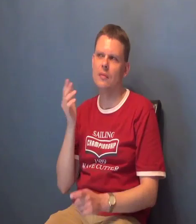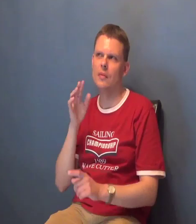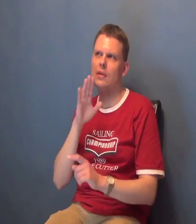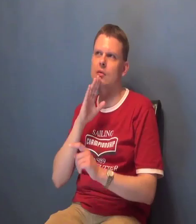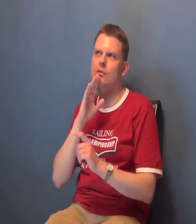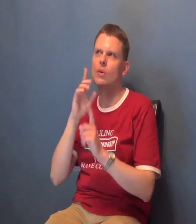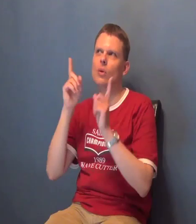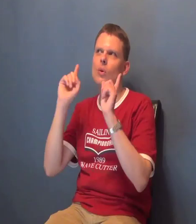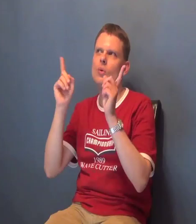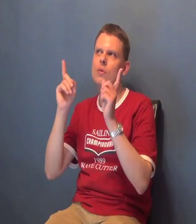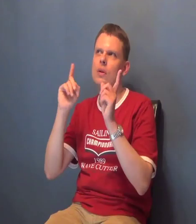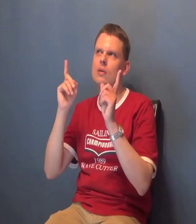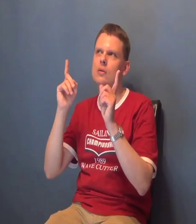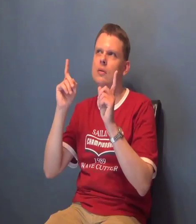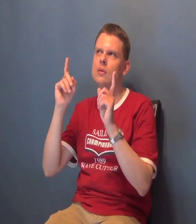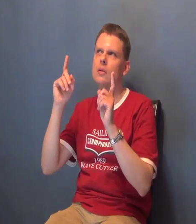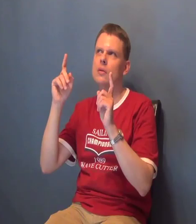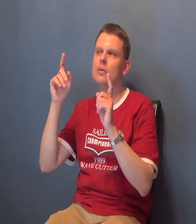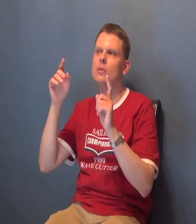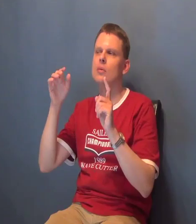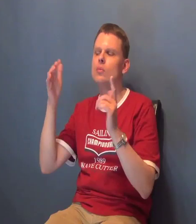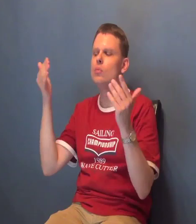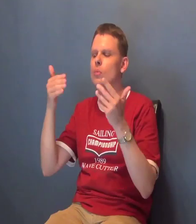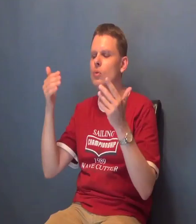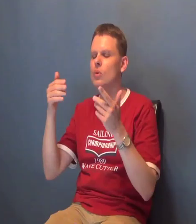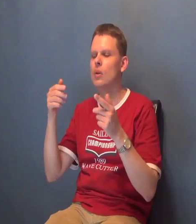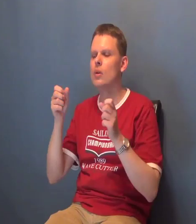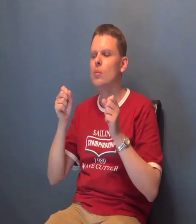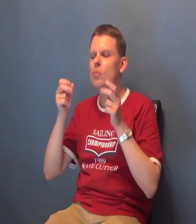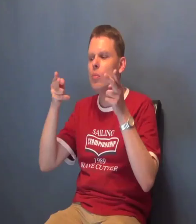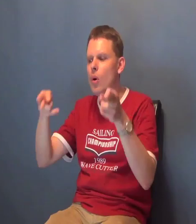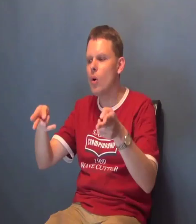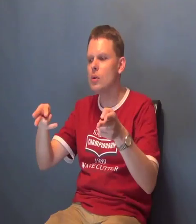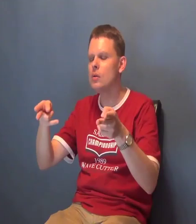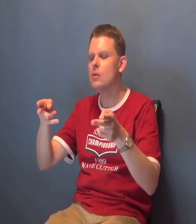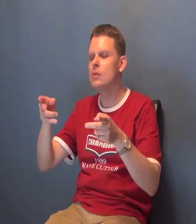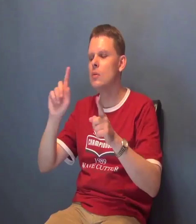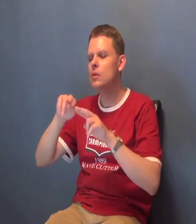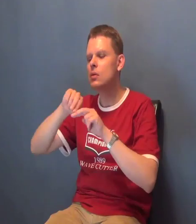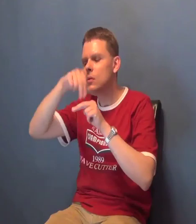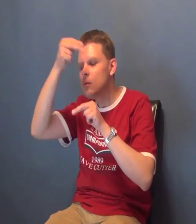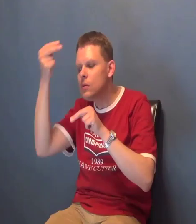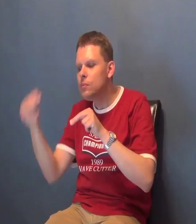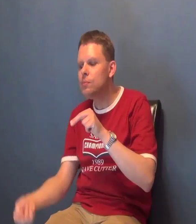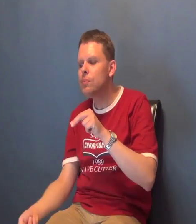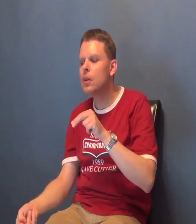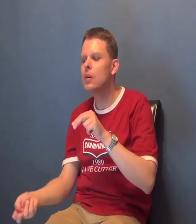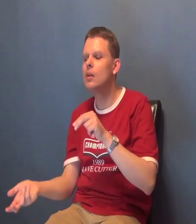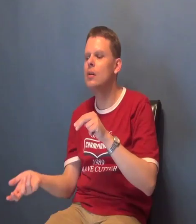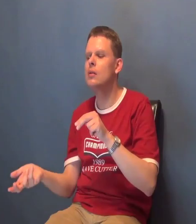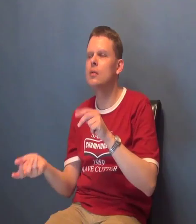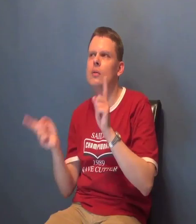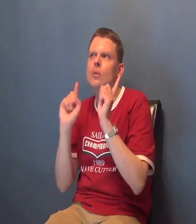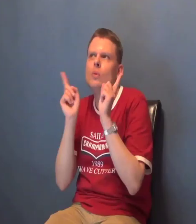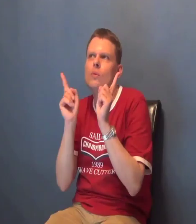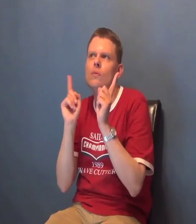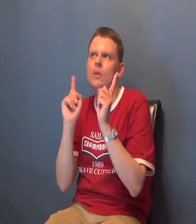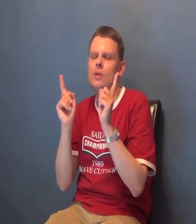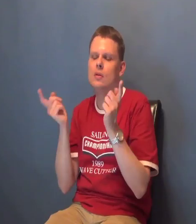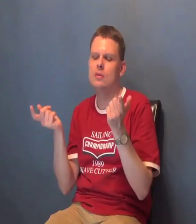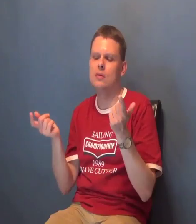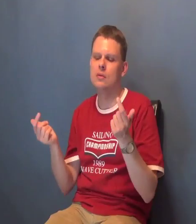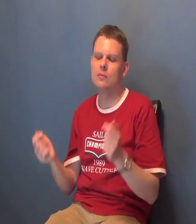To chyba uwaga, można wypaść z mostu.